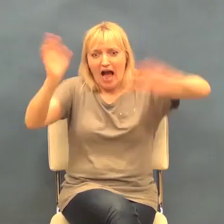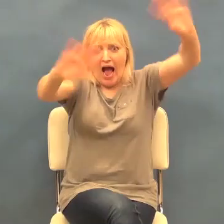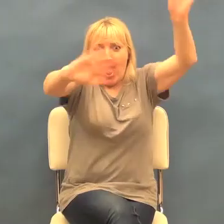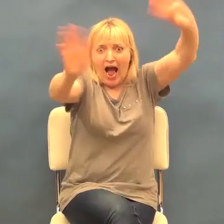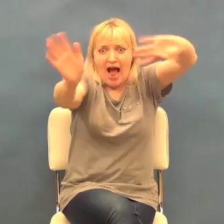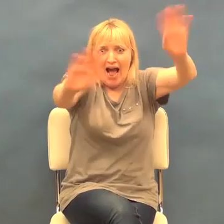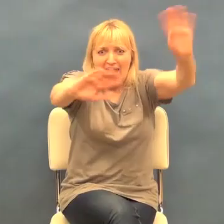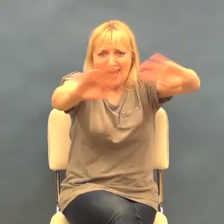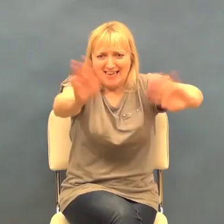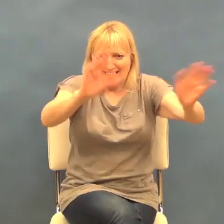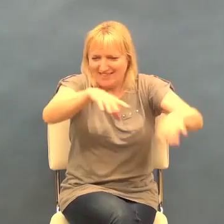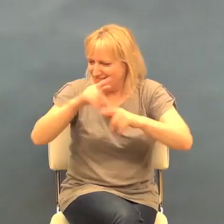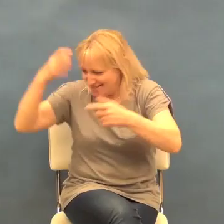A duży chłopak mówi, że nie.